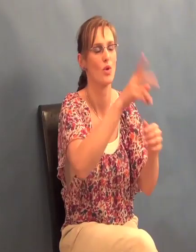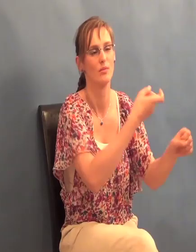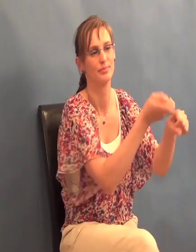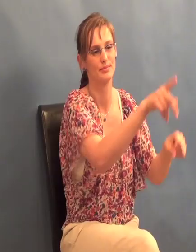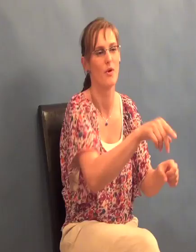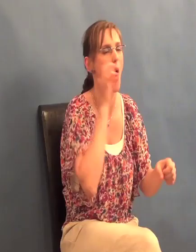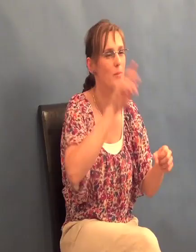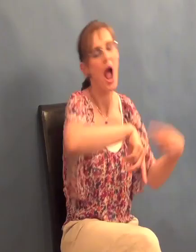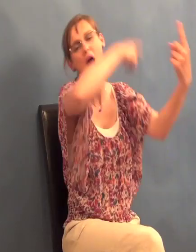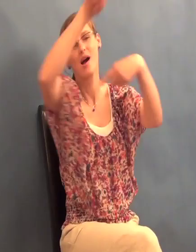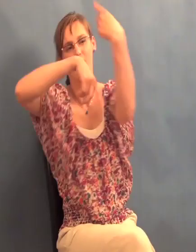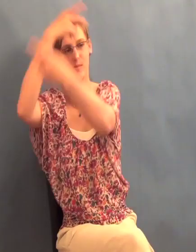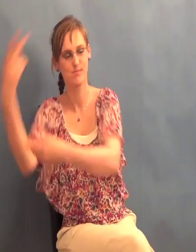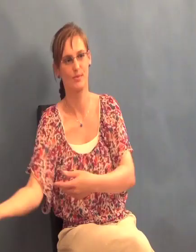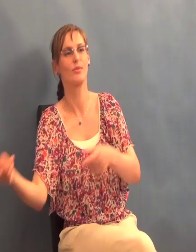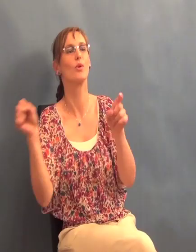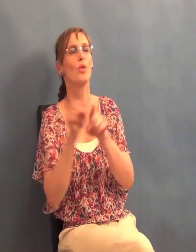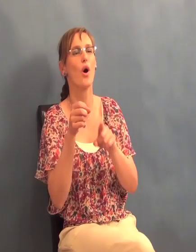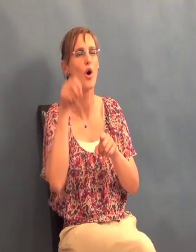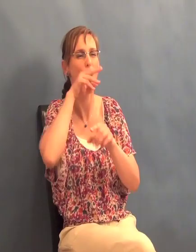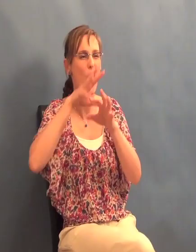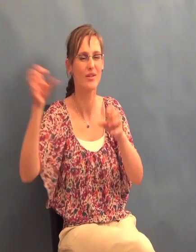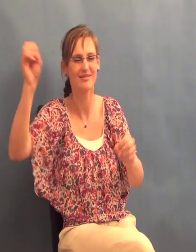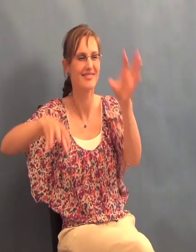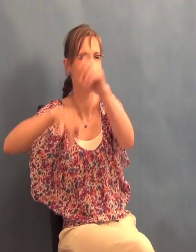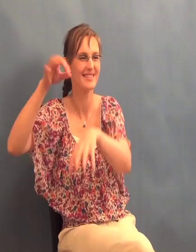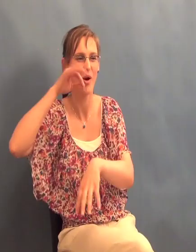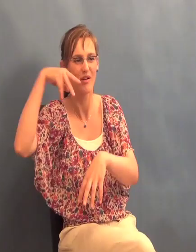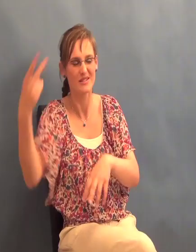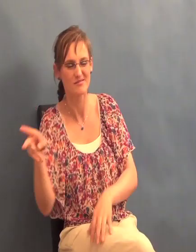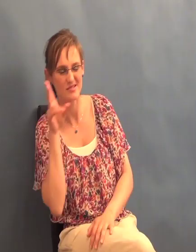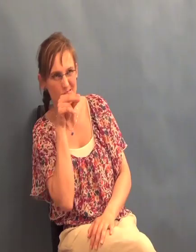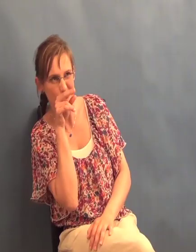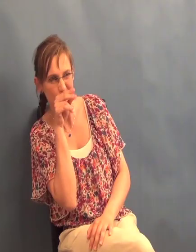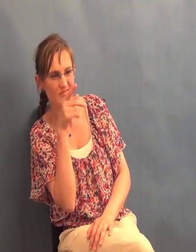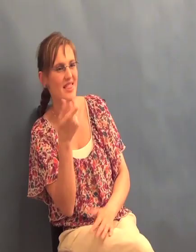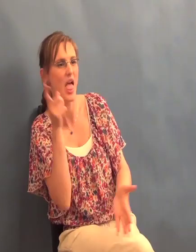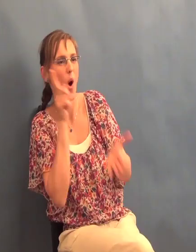Kot wylatuje i wpada do śmietnika, zły leży i mówi: "Nie udało się!".